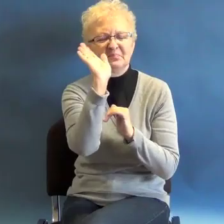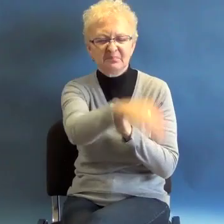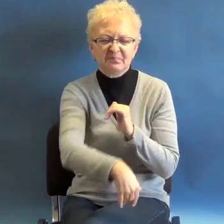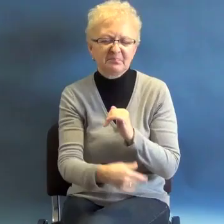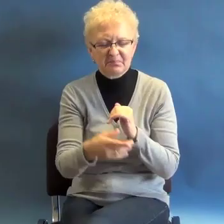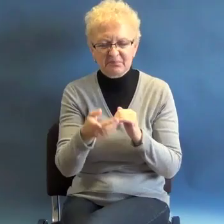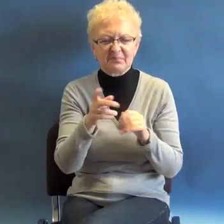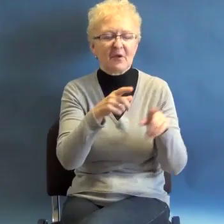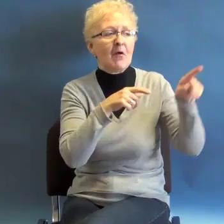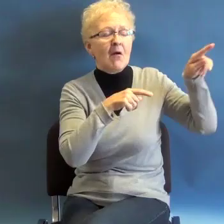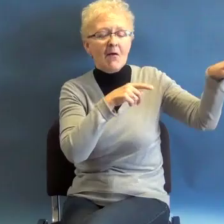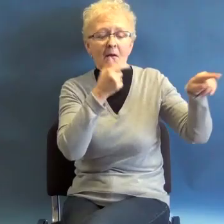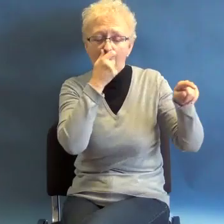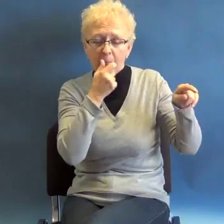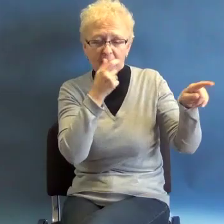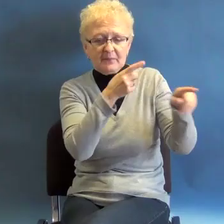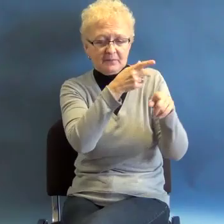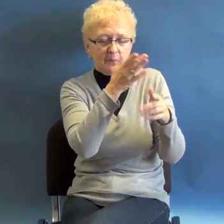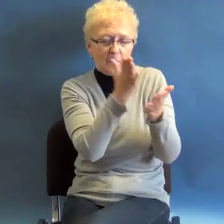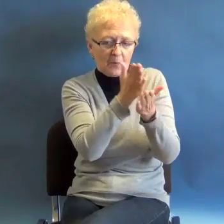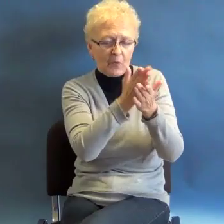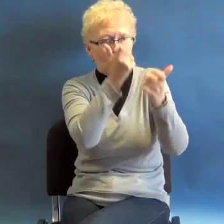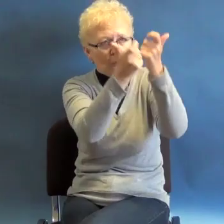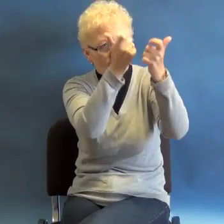Chaplin już pomógł, wstawił szybę.